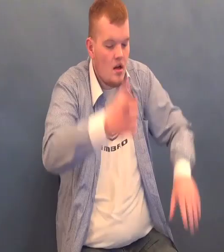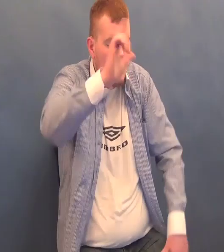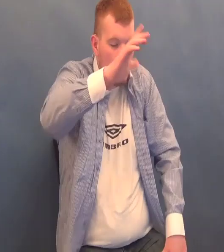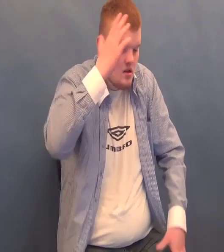Już wiem.